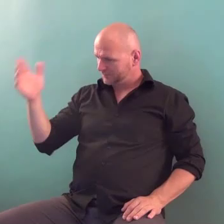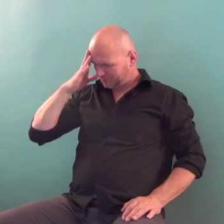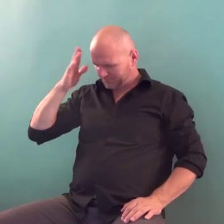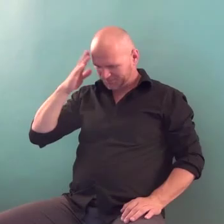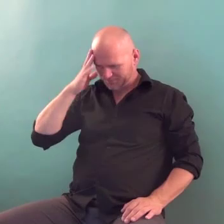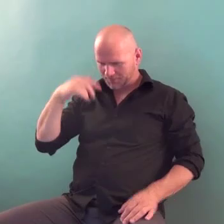Wiem, wiem.